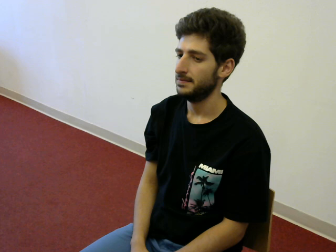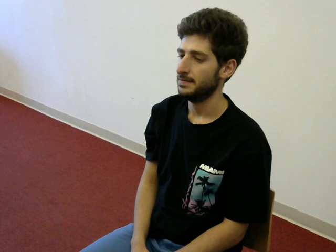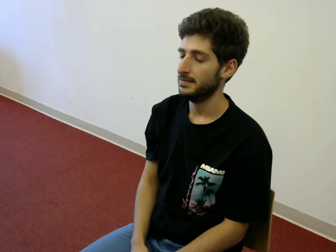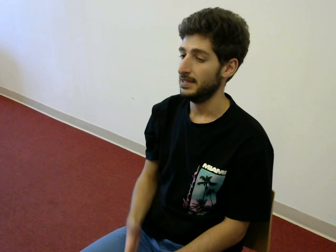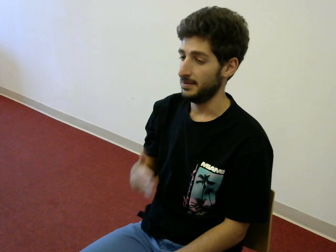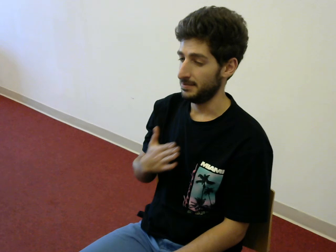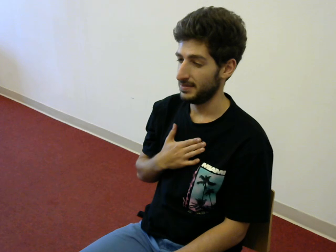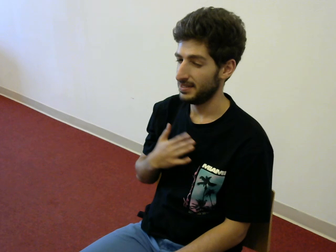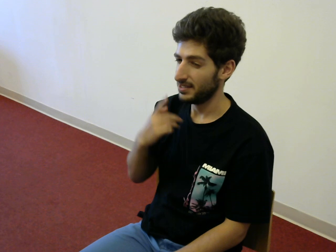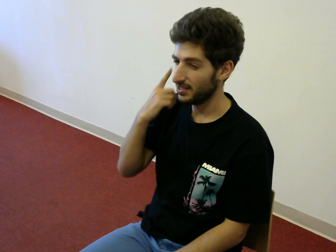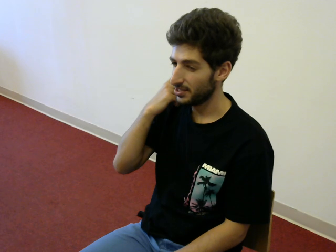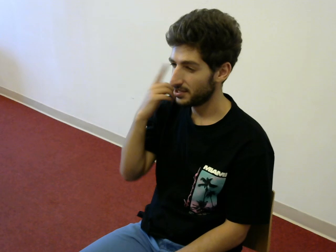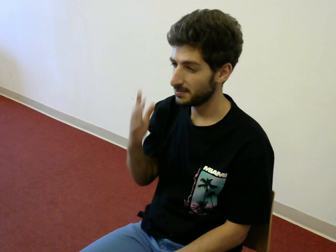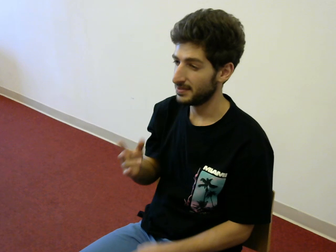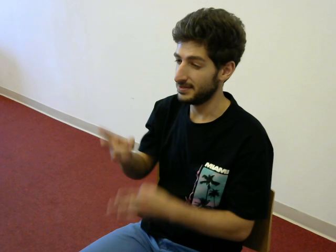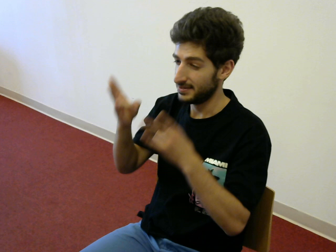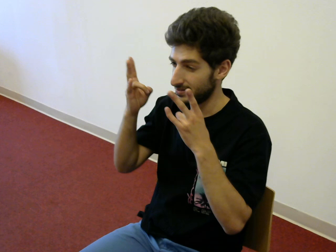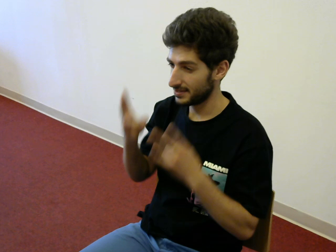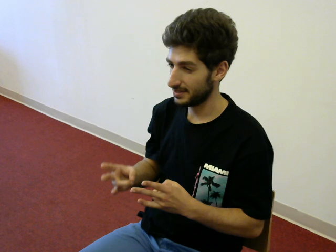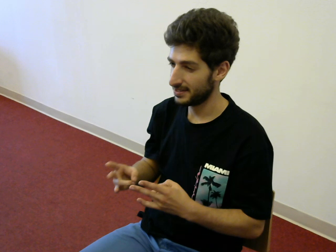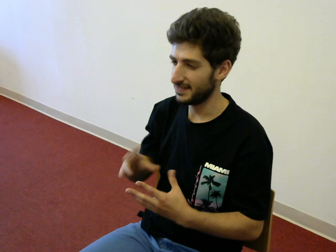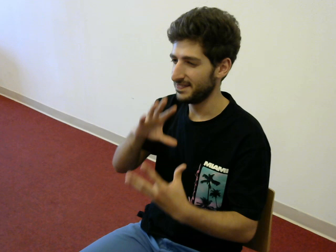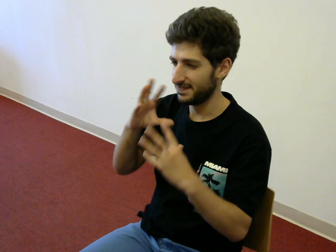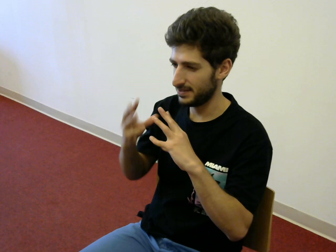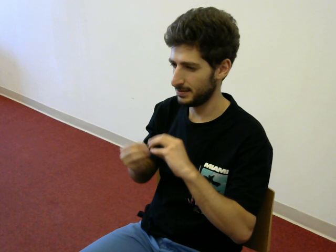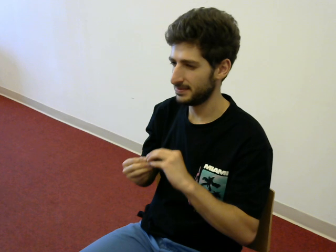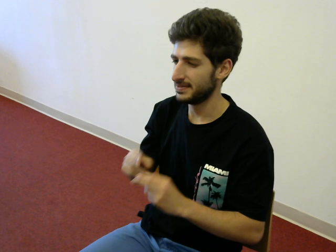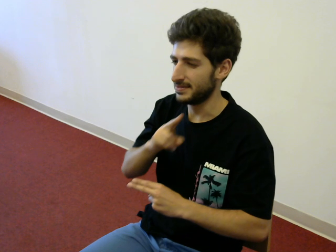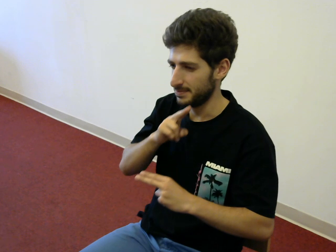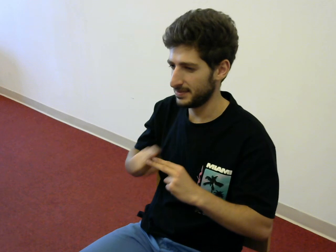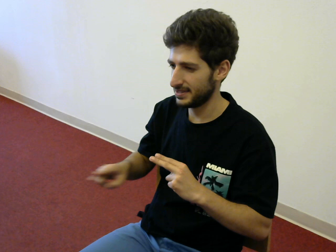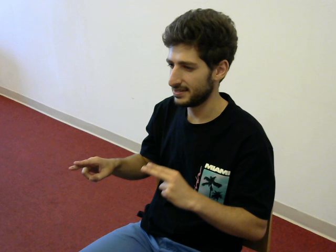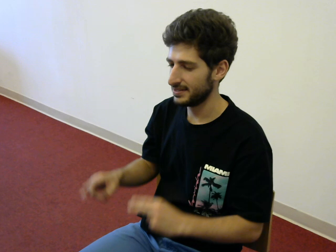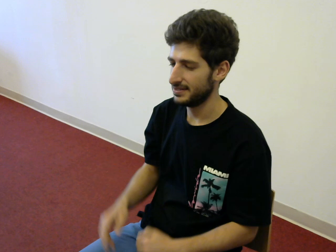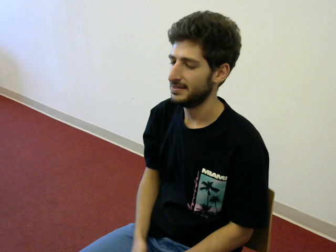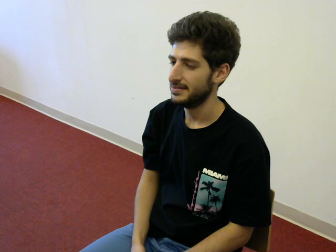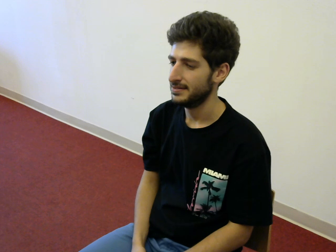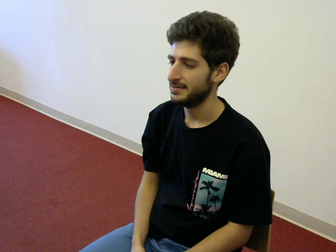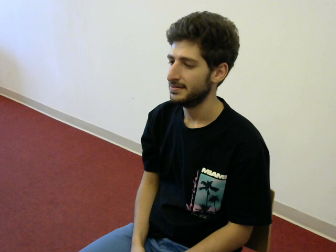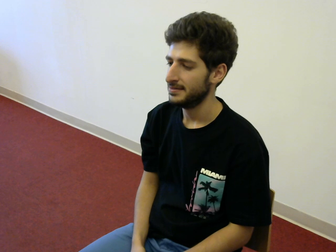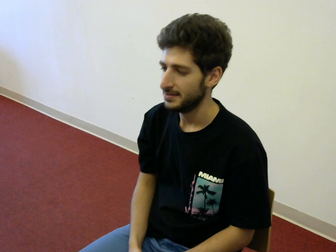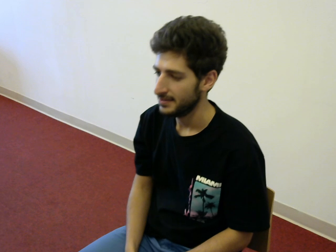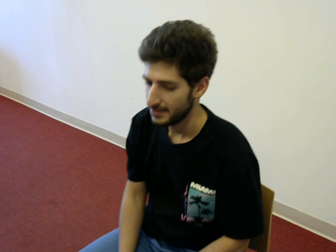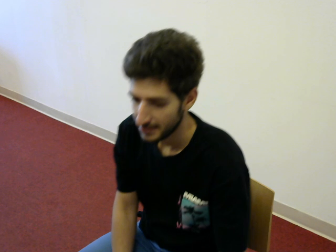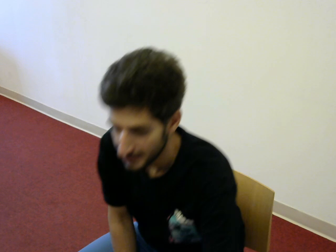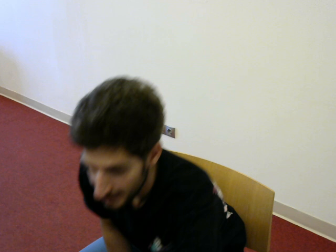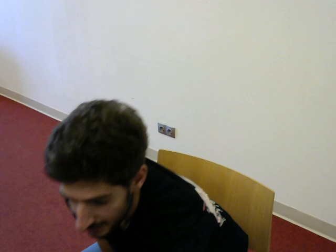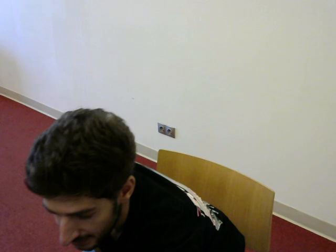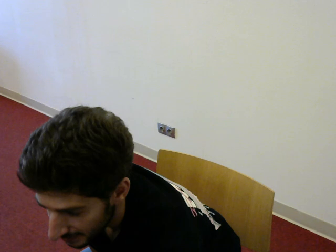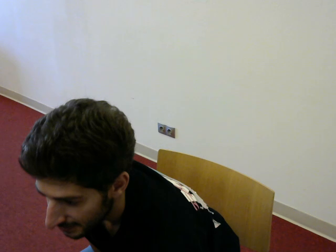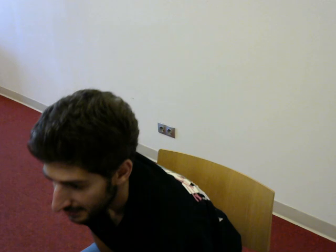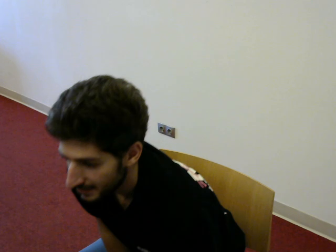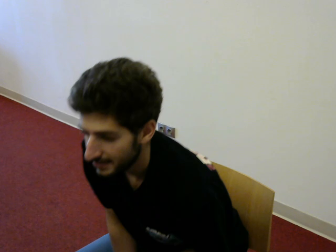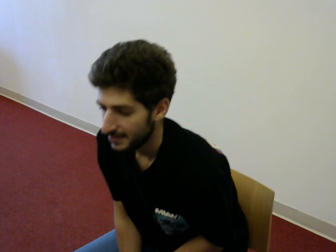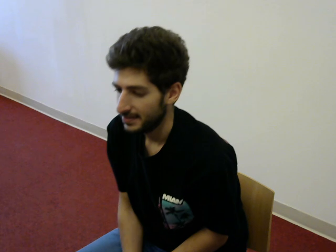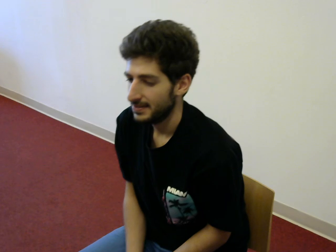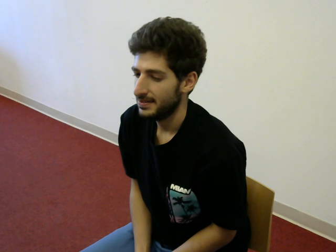Mən eşitməni qəza nəticəsində itirmişəm